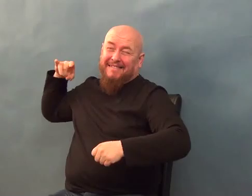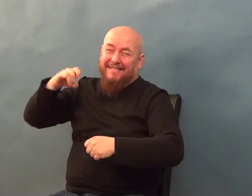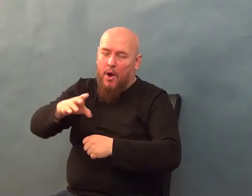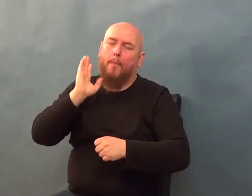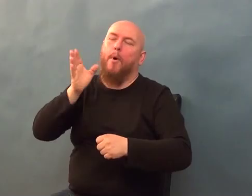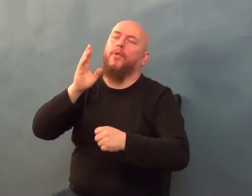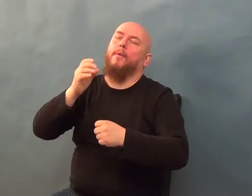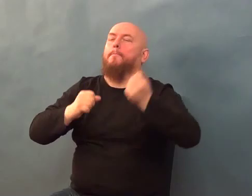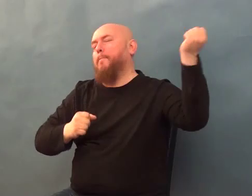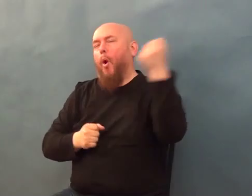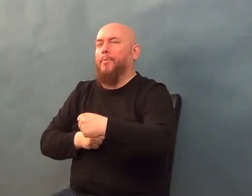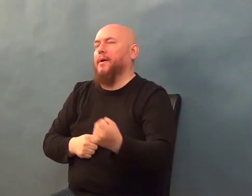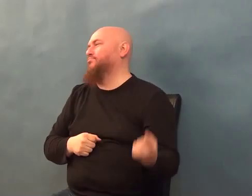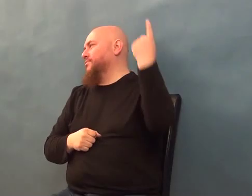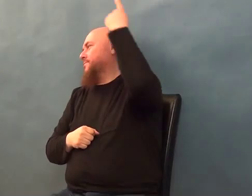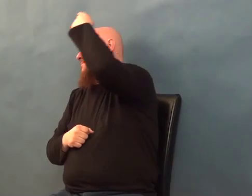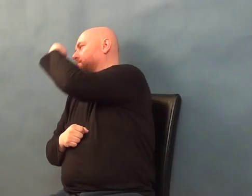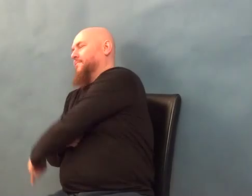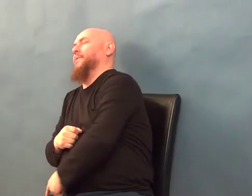Potem kot zostaje pobity i wyrzucony.